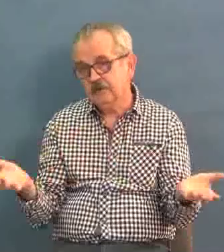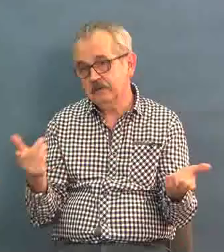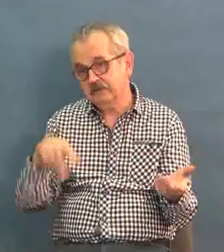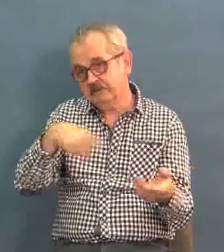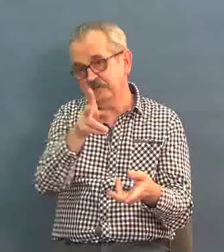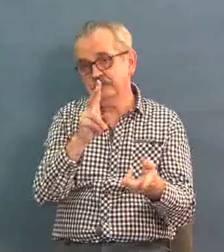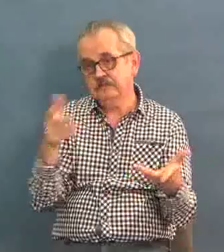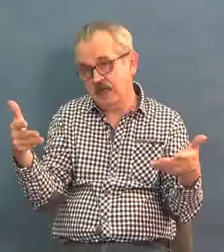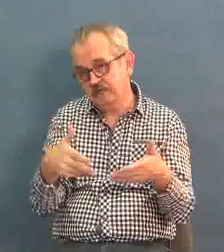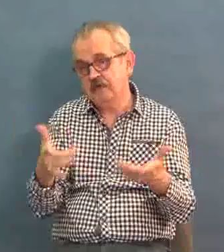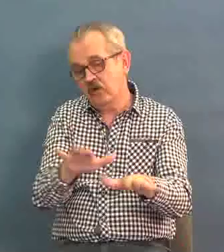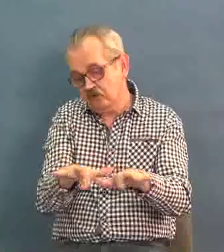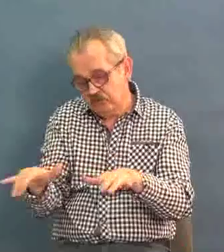Pójdę do klubu albo będę na komputerze.